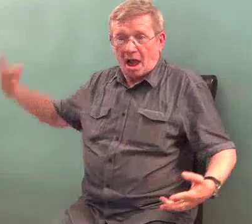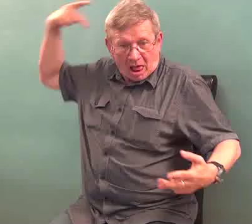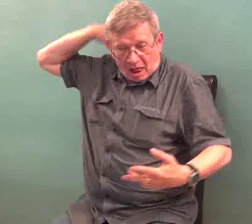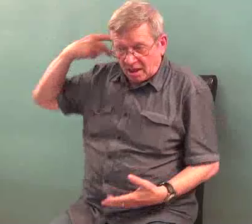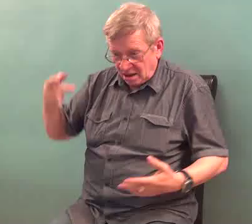Pies...